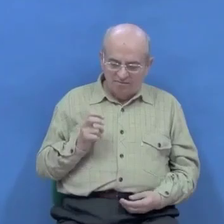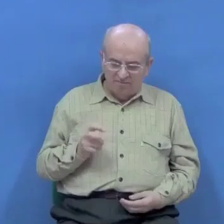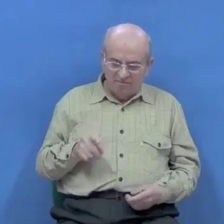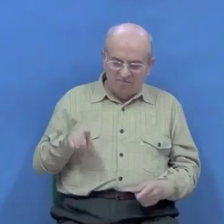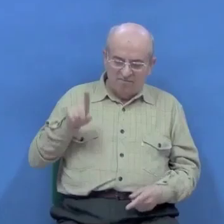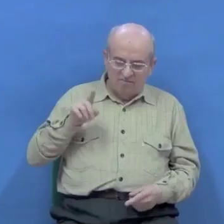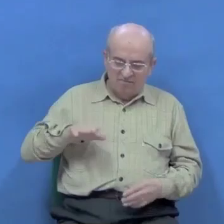Tramwaj.